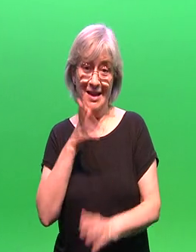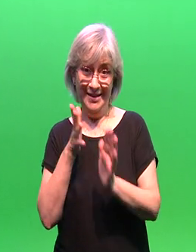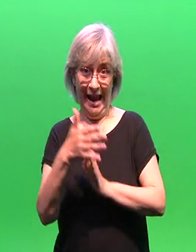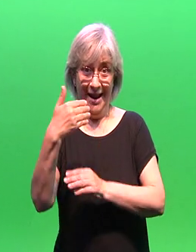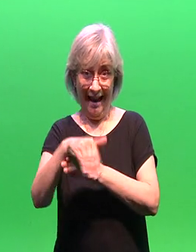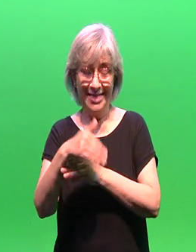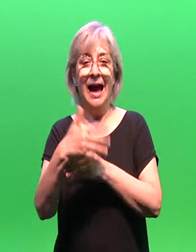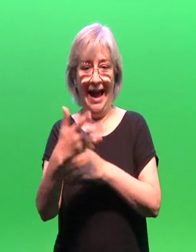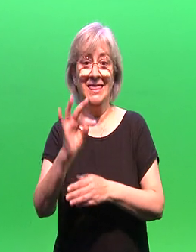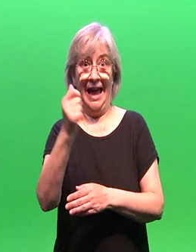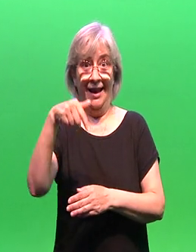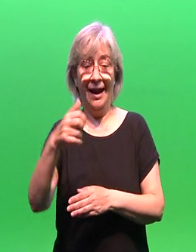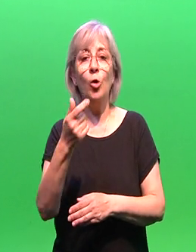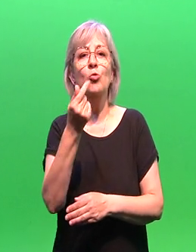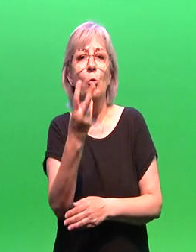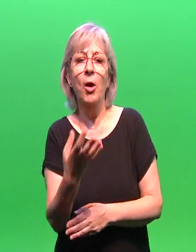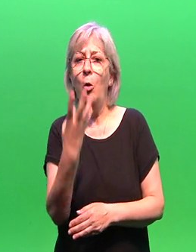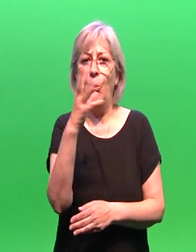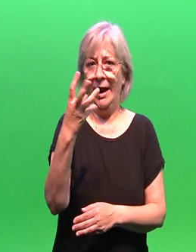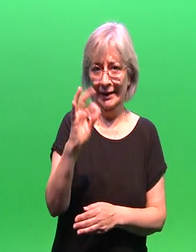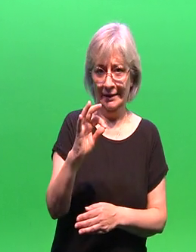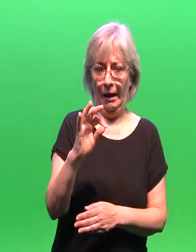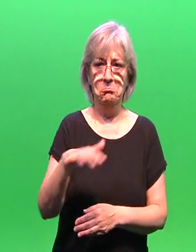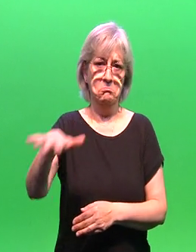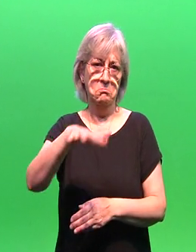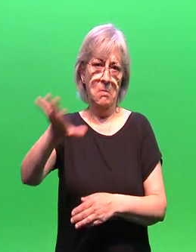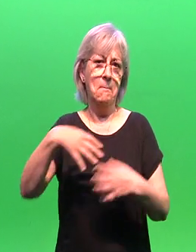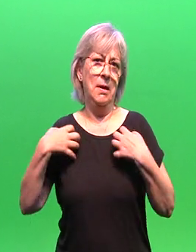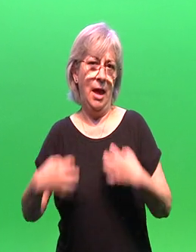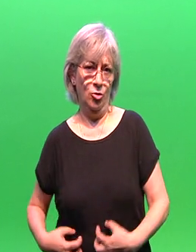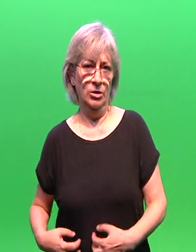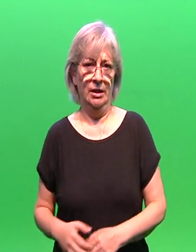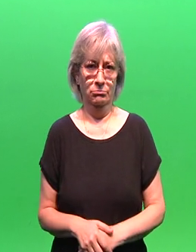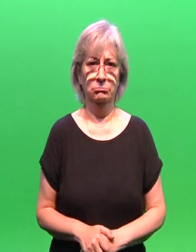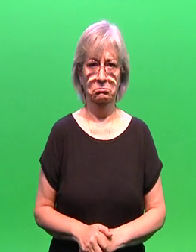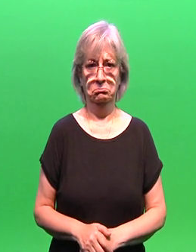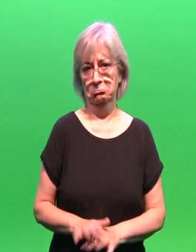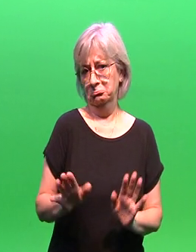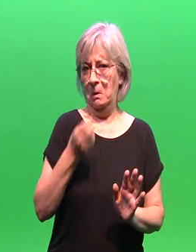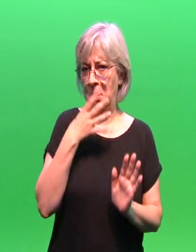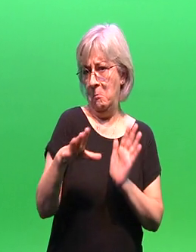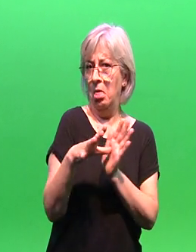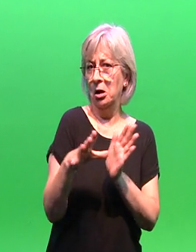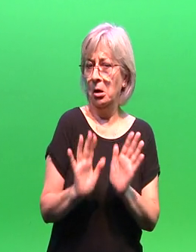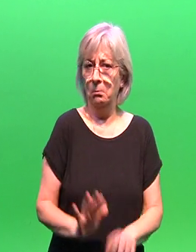Com t'he dit abans, el carrer es diu Tànger, i és el número quaranta. És per la zona de Badalona.